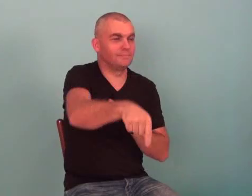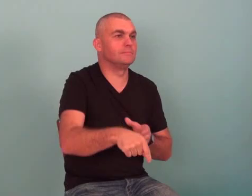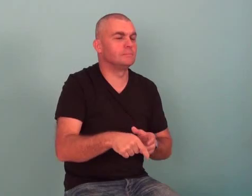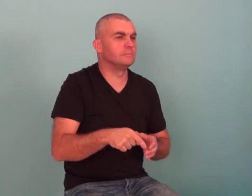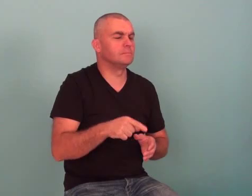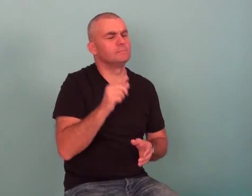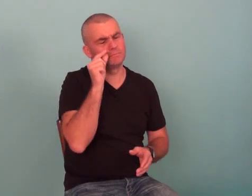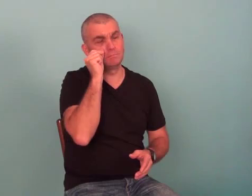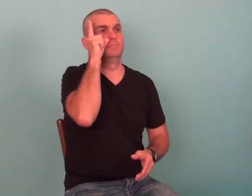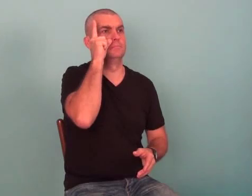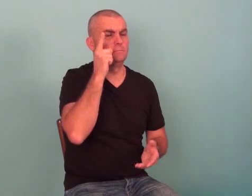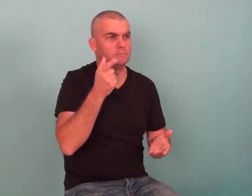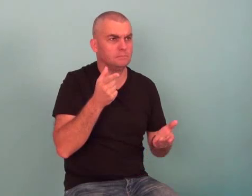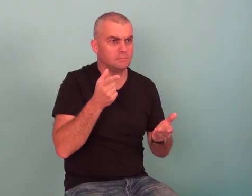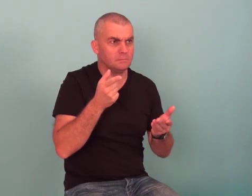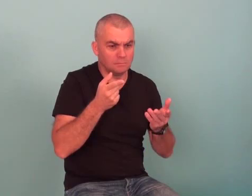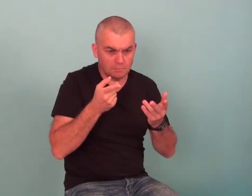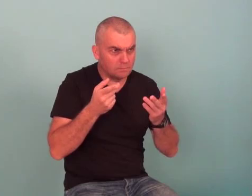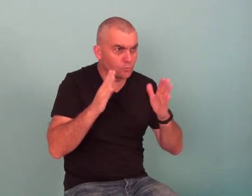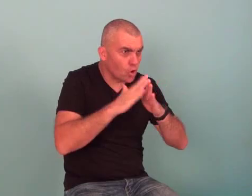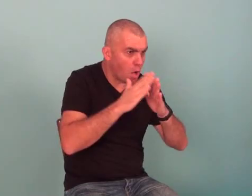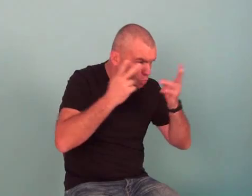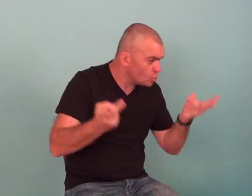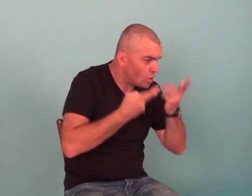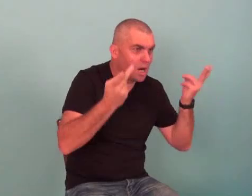Obudzili się i szukają w domu.